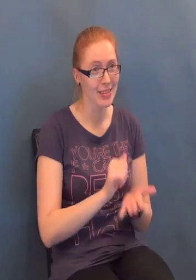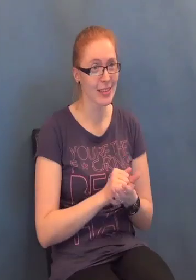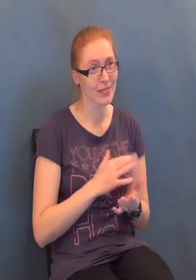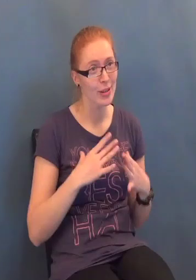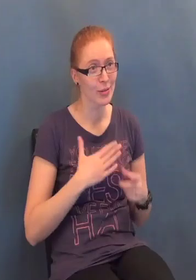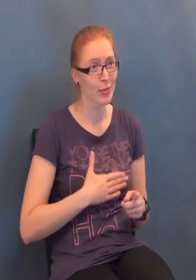Jesteś zajęty?